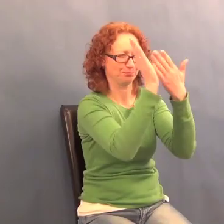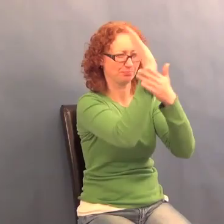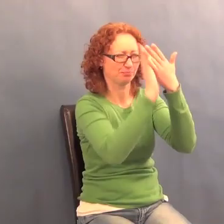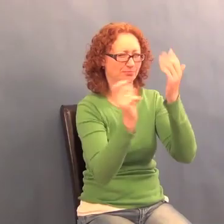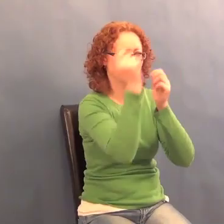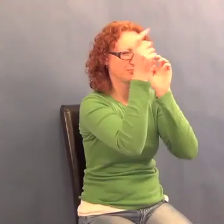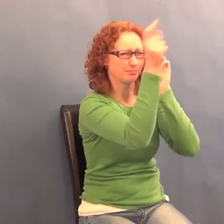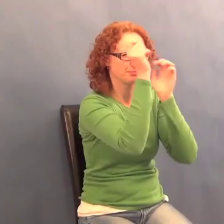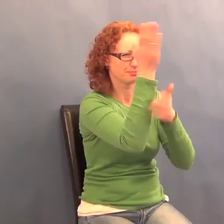Rzucił i pękła.